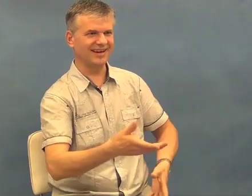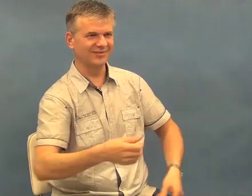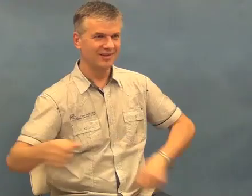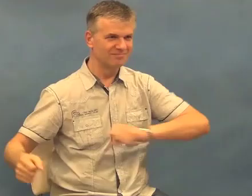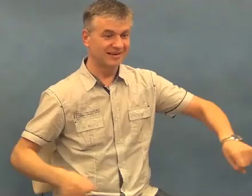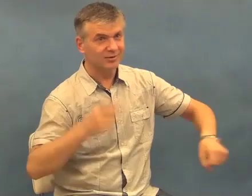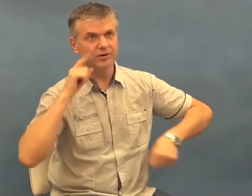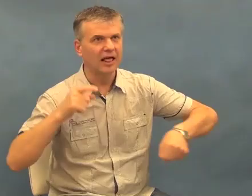Nie można niczym machać biegnąc.